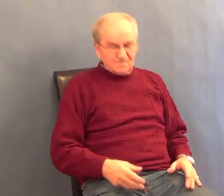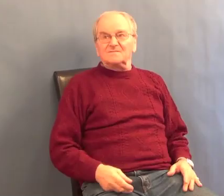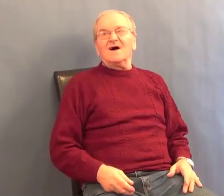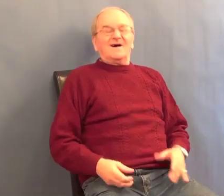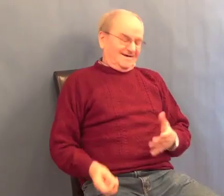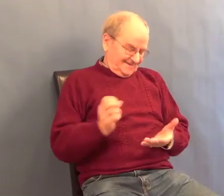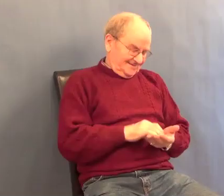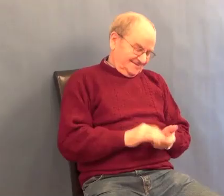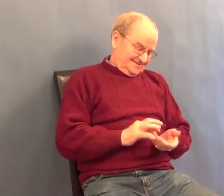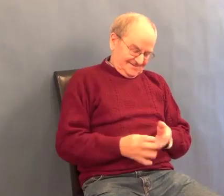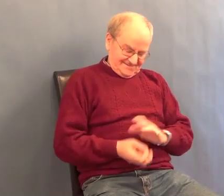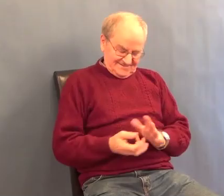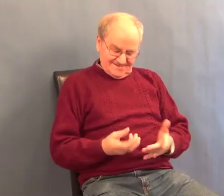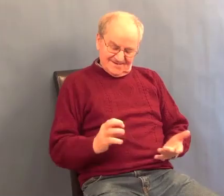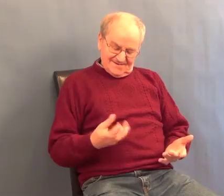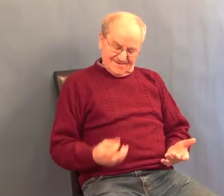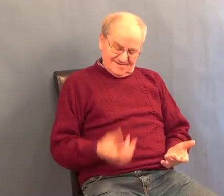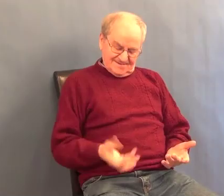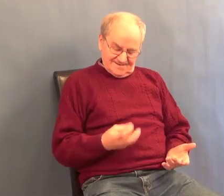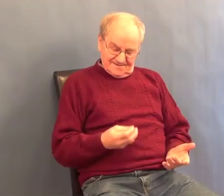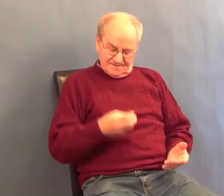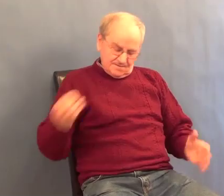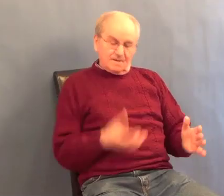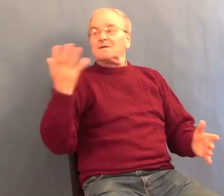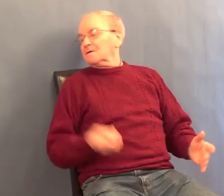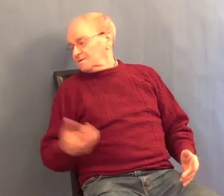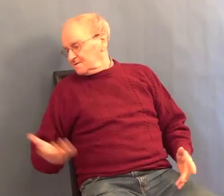Odwraca się i udaje, że nic nie robi, bawi się kamieniem i wyrzuca go.